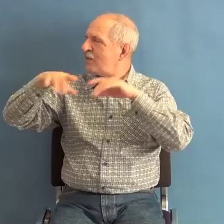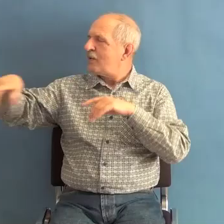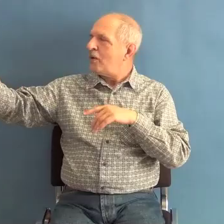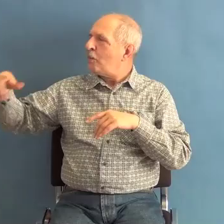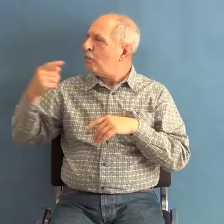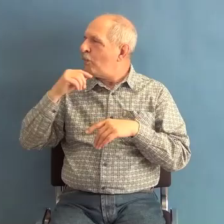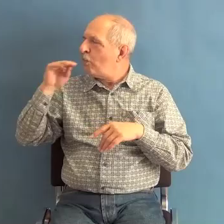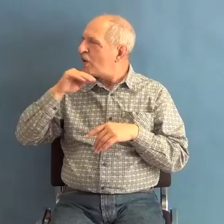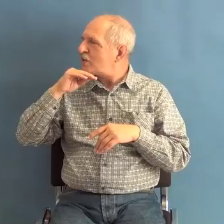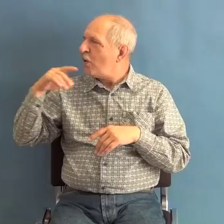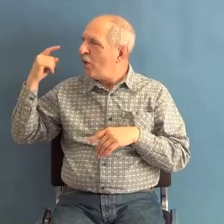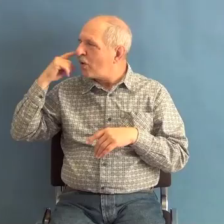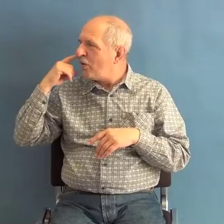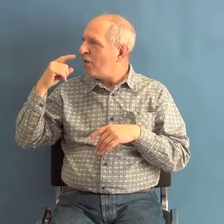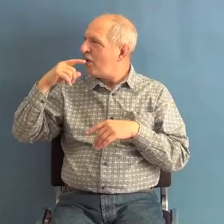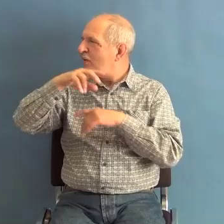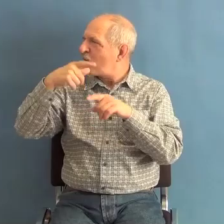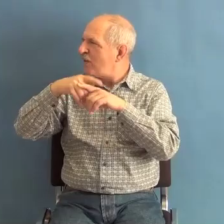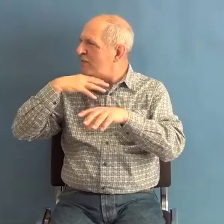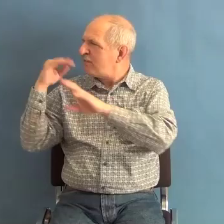Nad Morskim Okiem jest pełno koni.